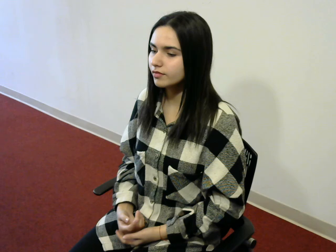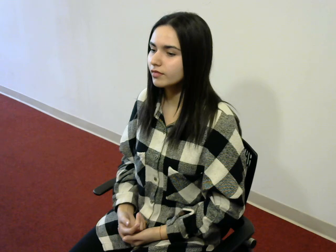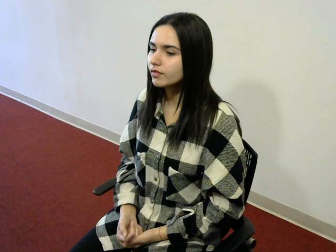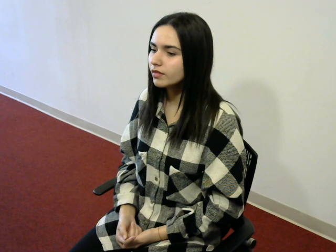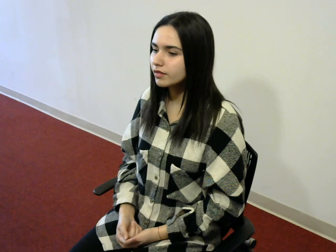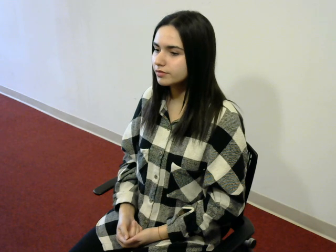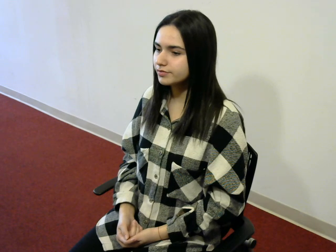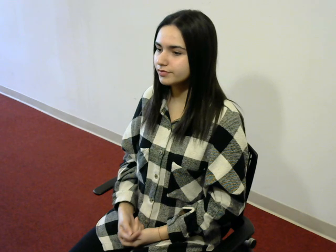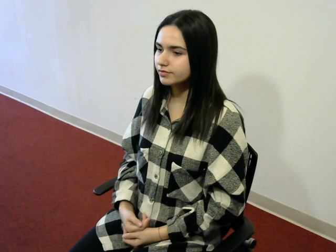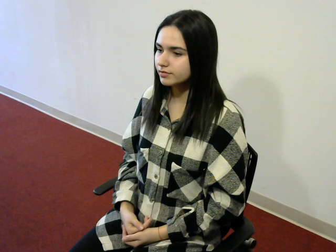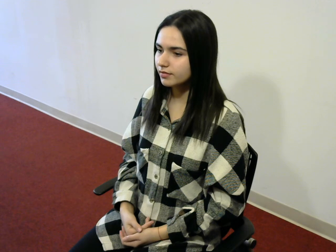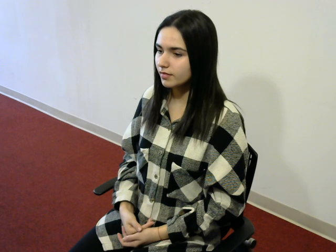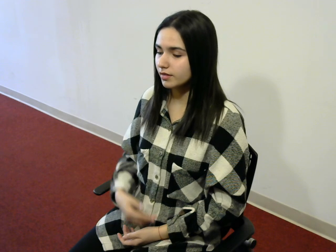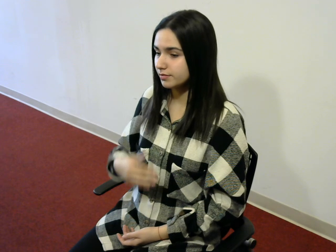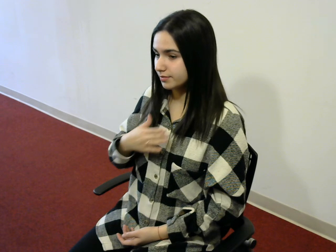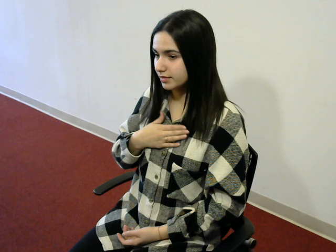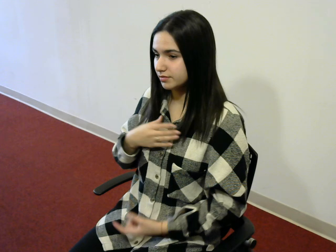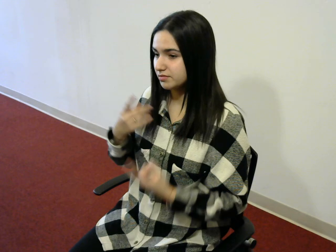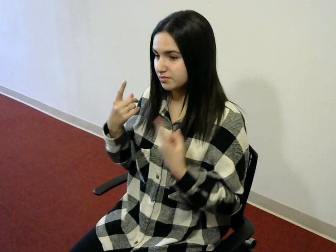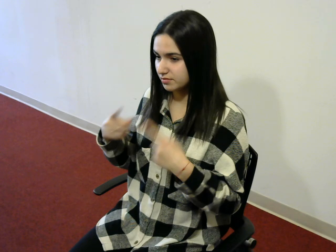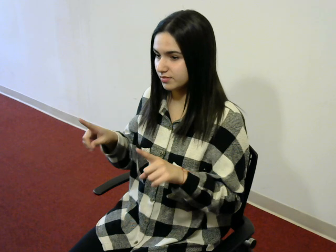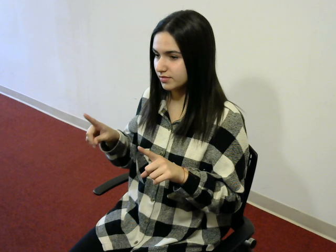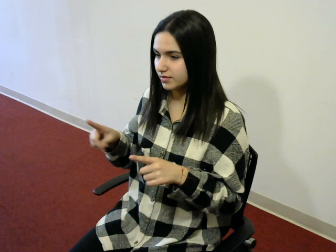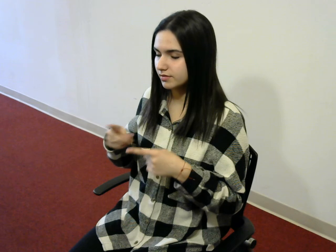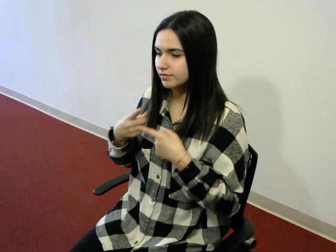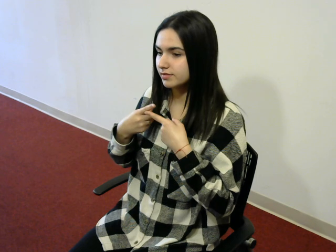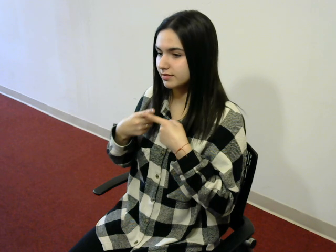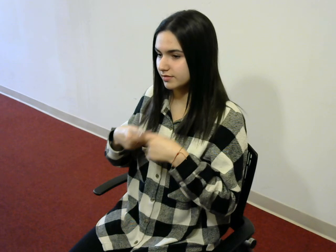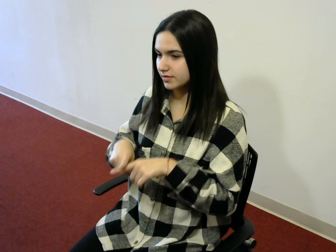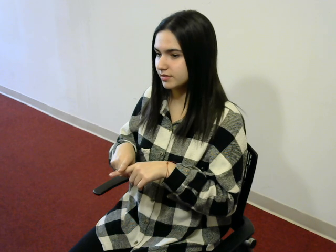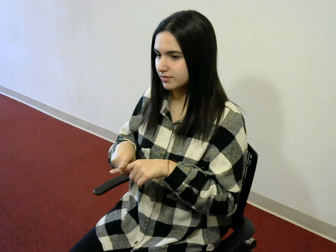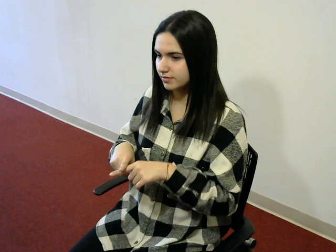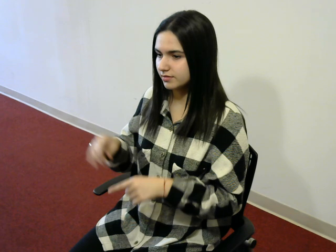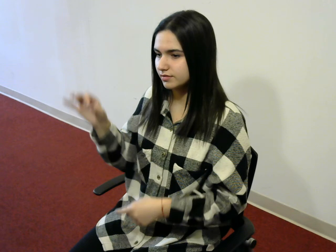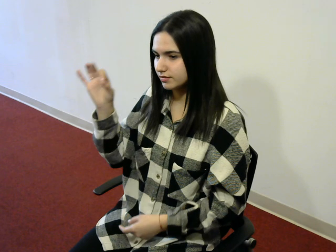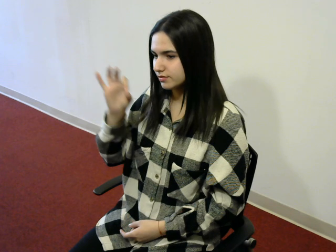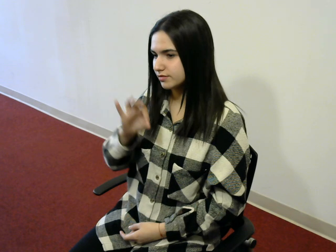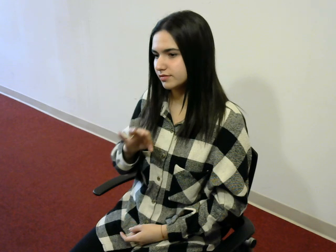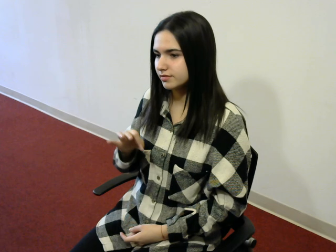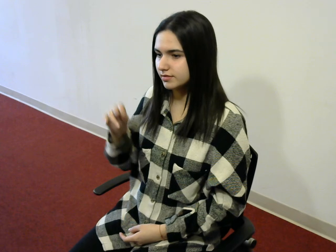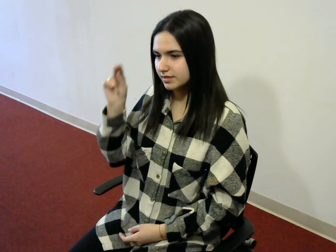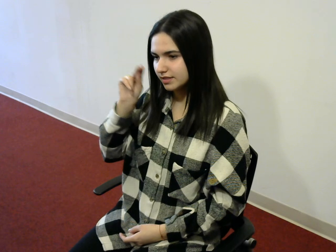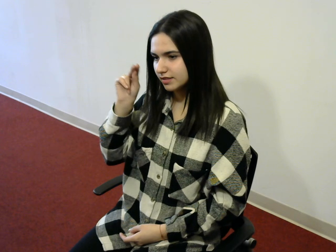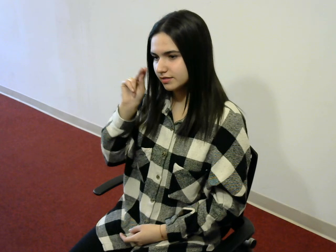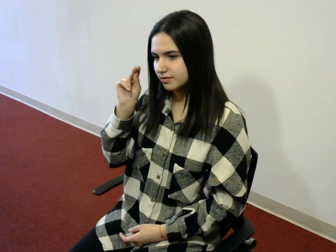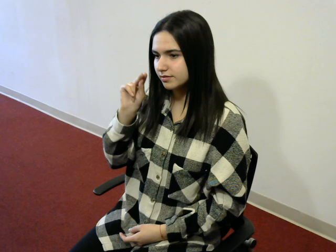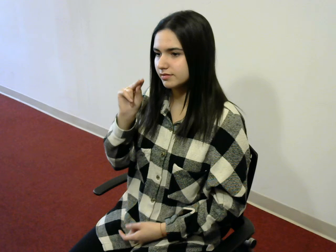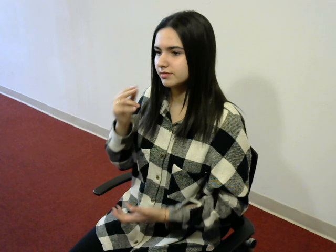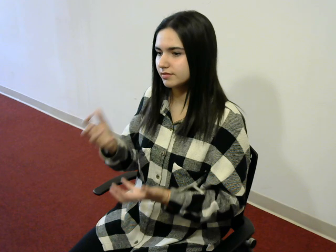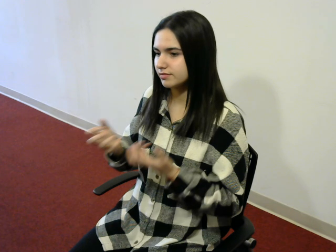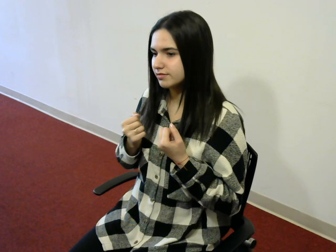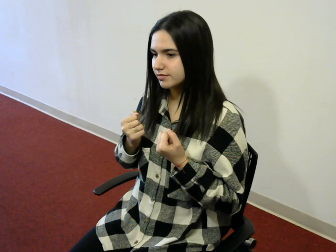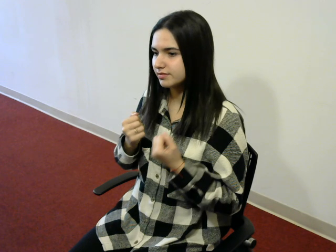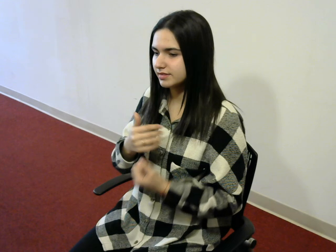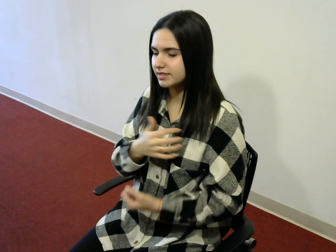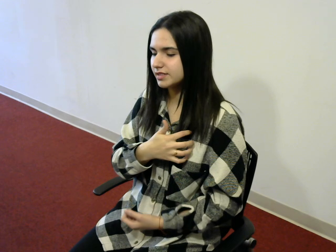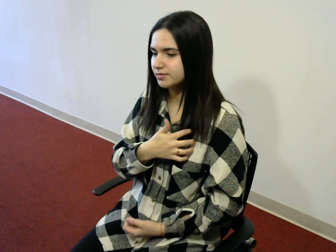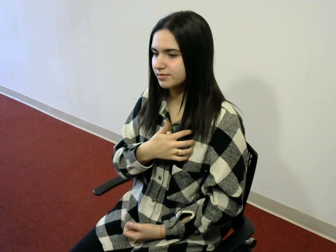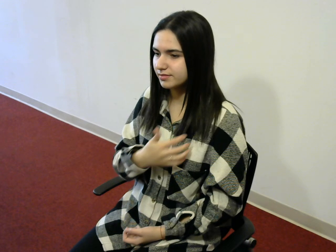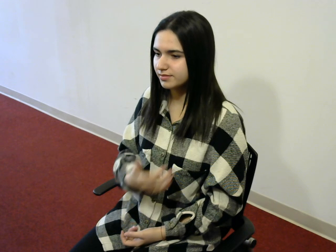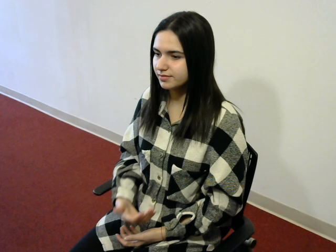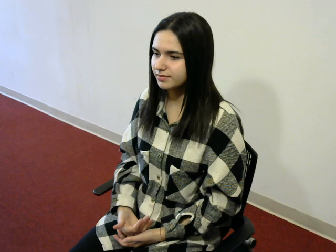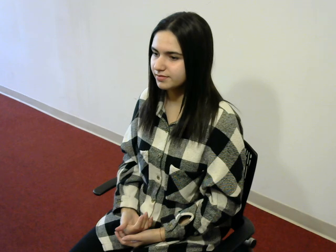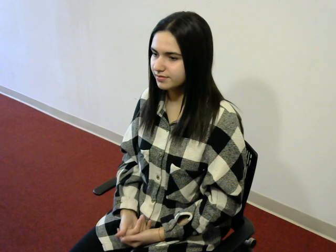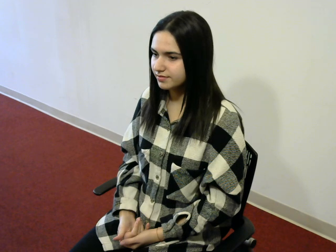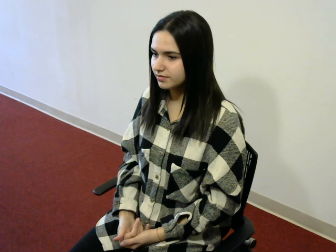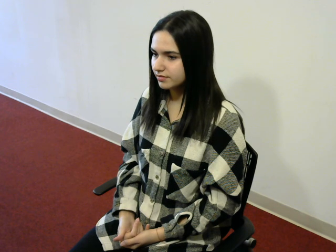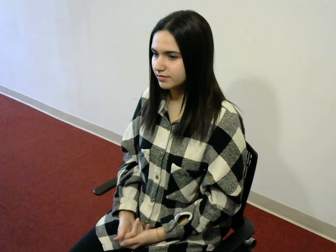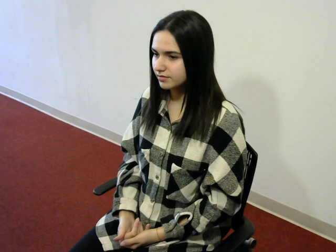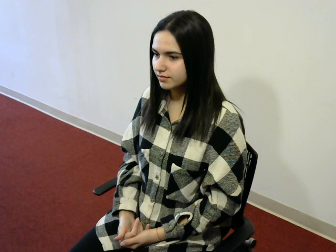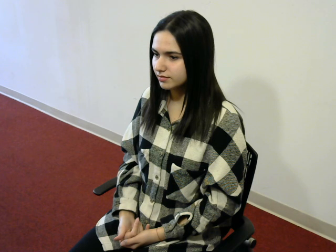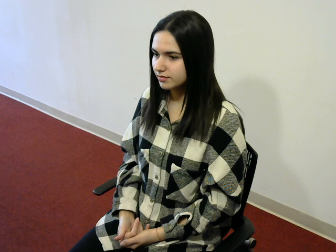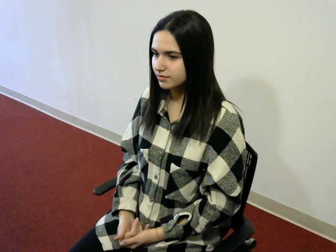Mən fərqli ixtisas üzrə təhsil almaq istəyirəm